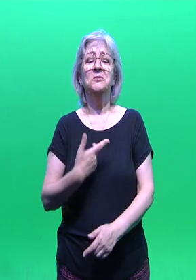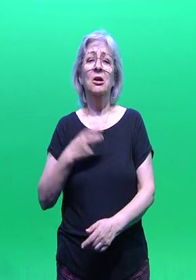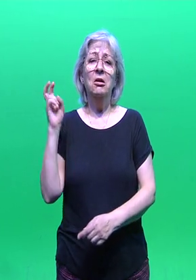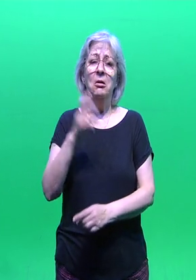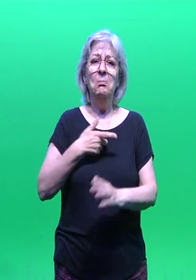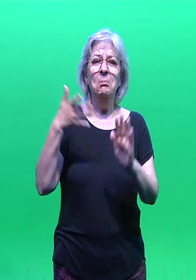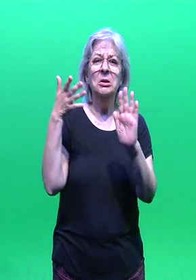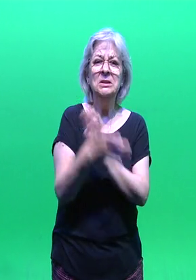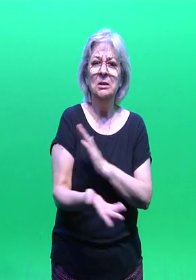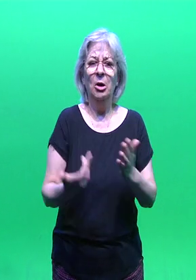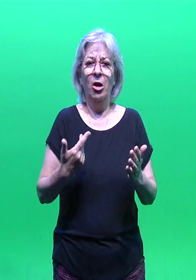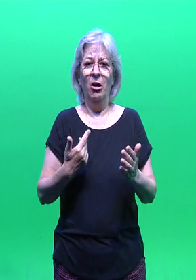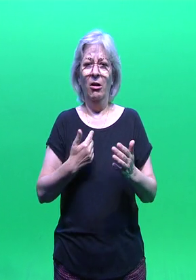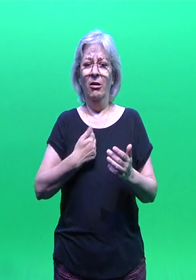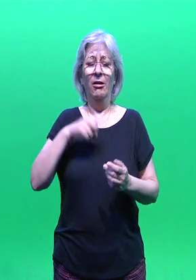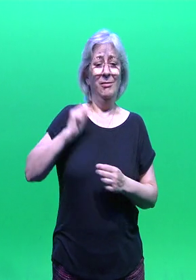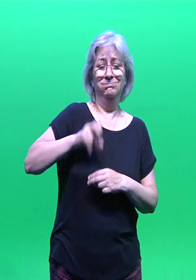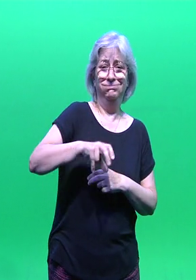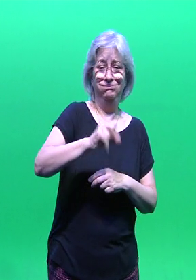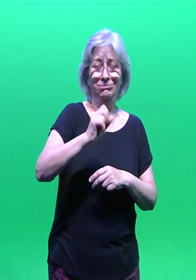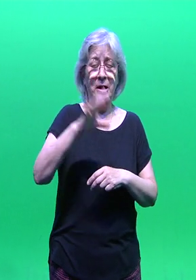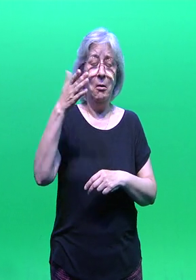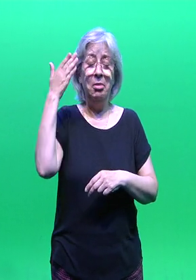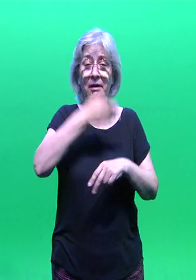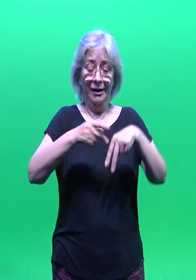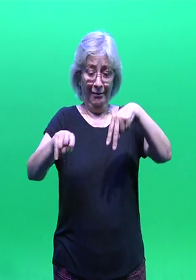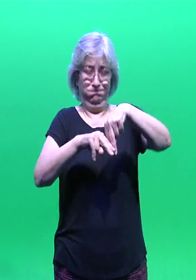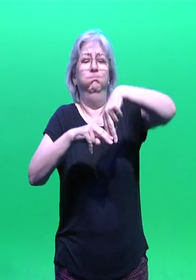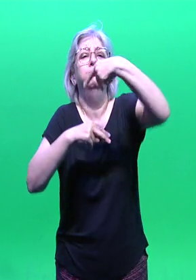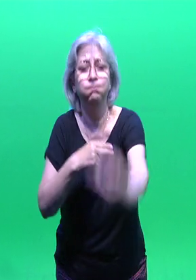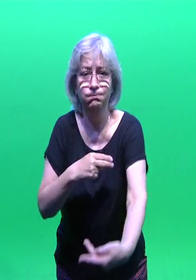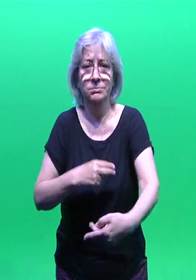Vinc perquè estava caminant i no me'n vaig adonar, però vaig ensopegar amb un esglaó i vaig caure.